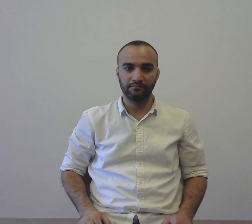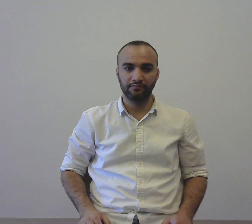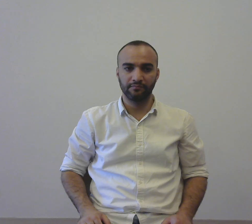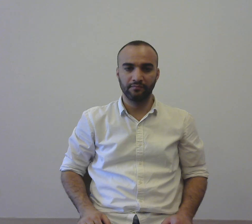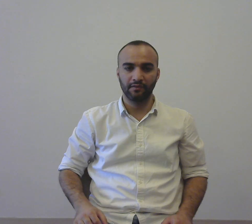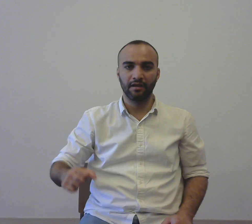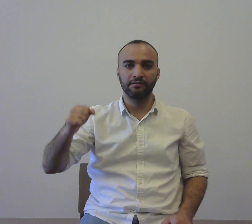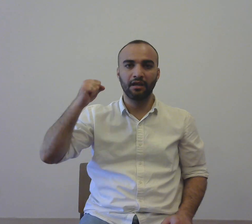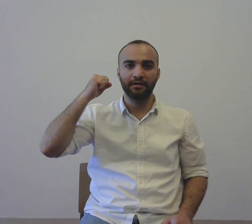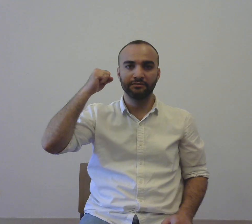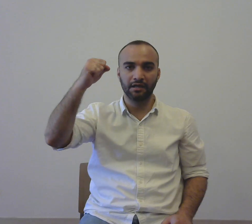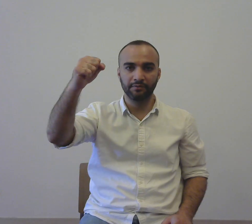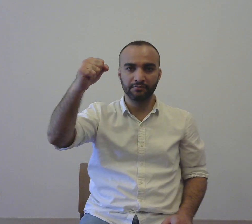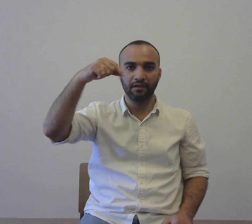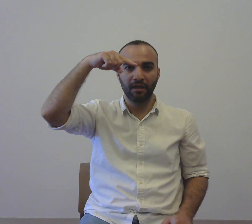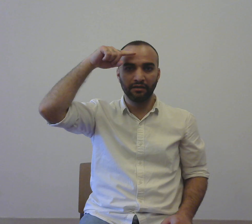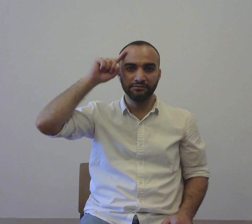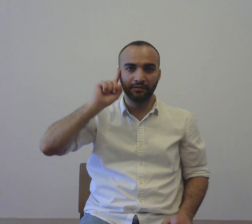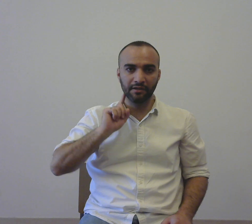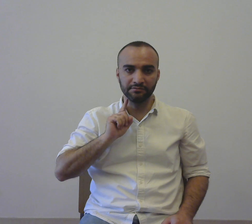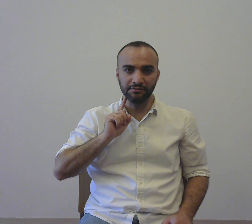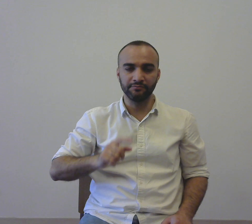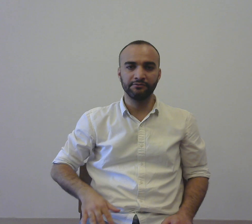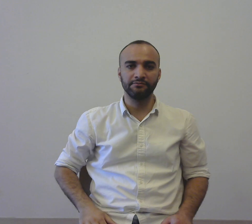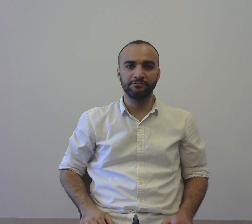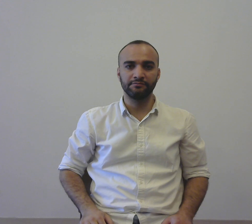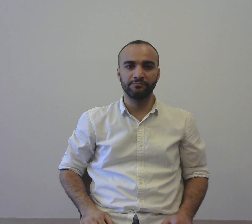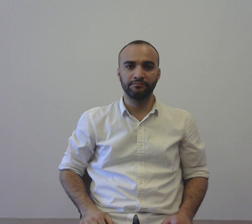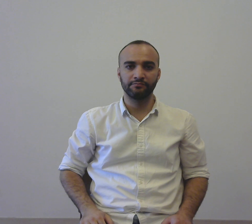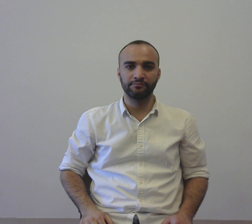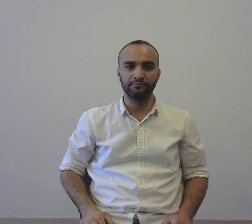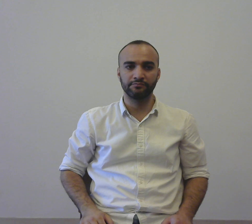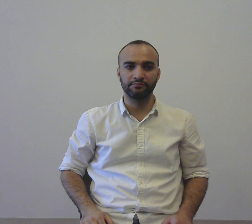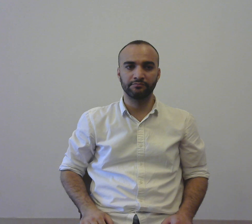Qarabağ Azərbaycandır!